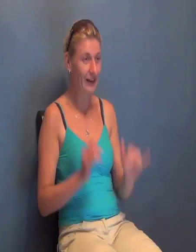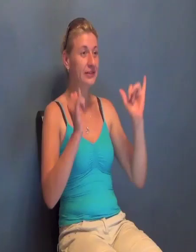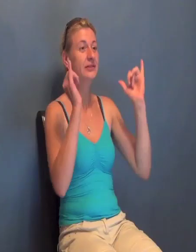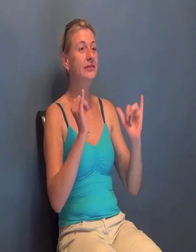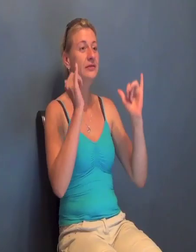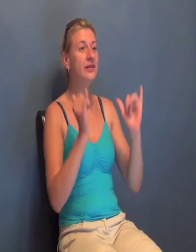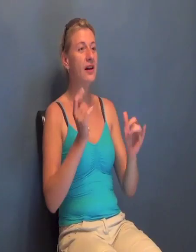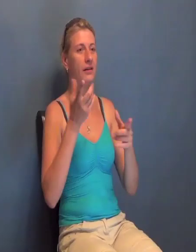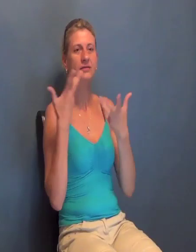Siedzenie.